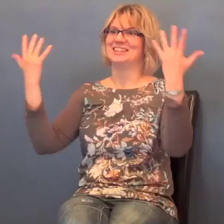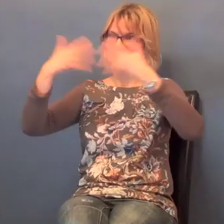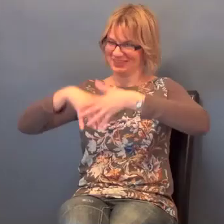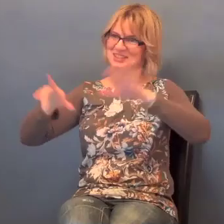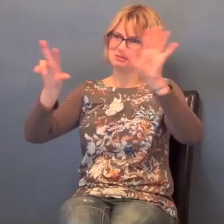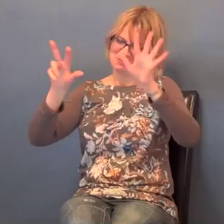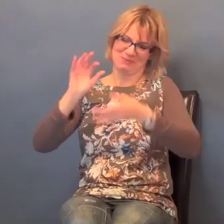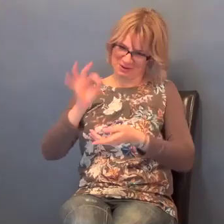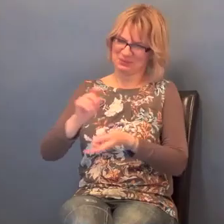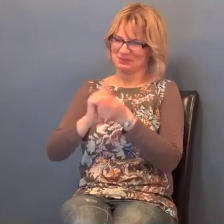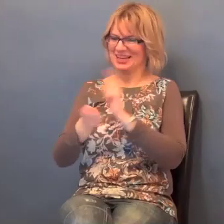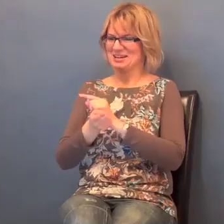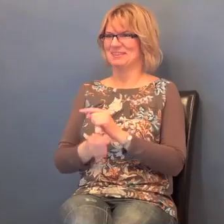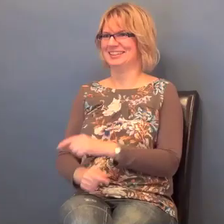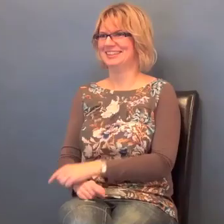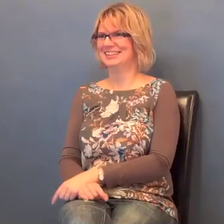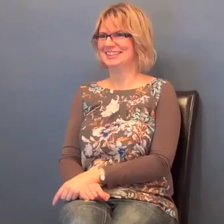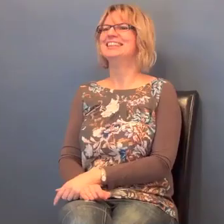Dobrze, spotkamy się o ósmej wieczorem.